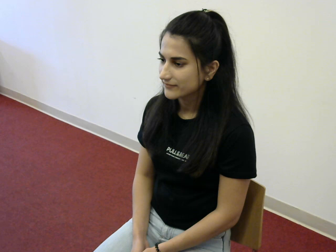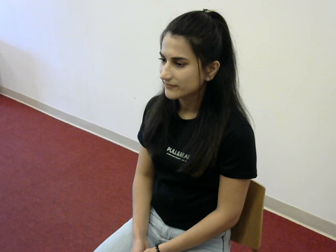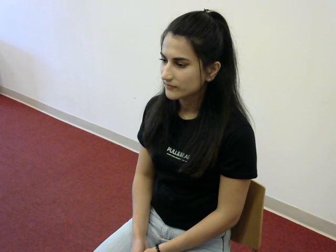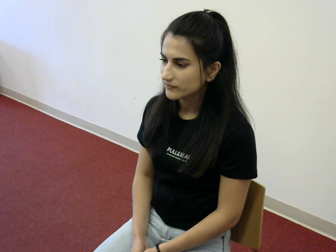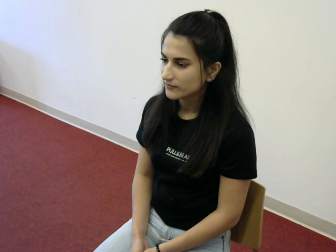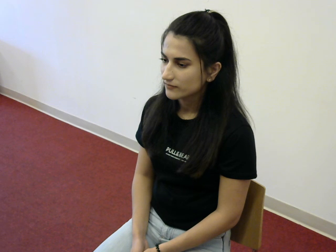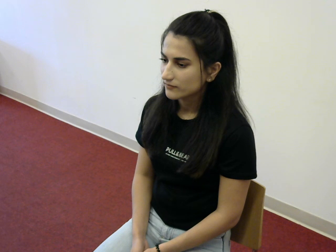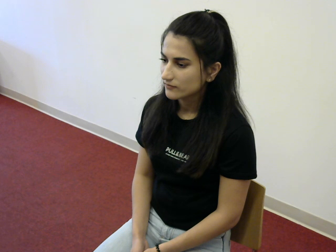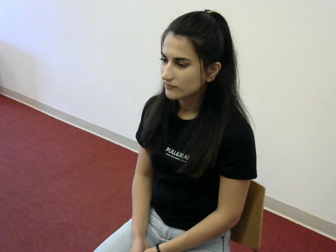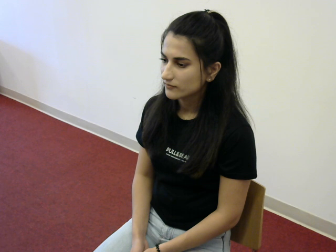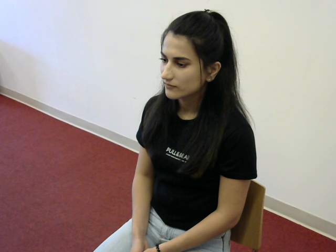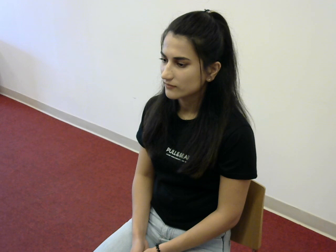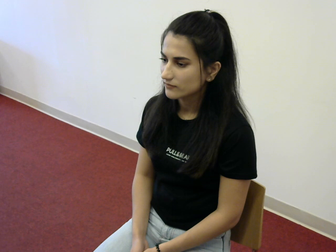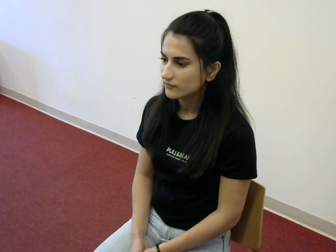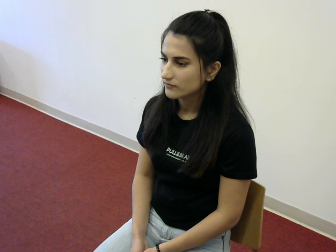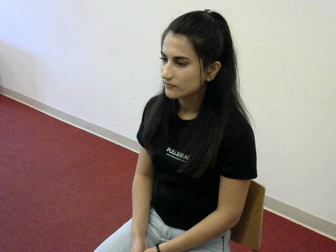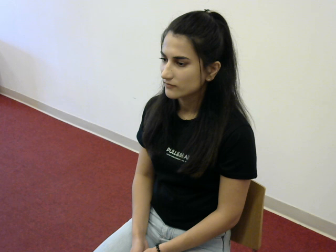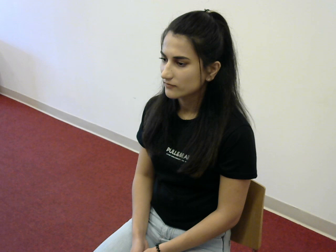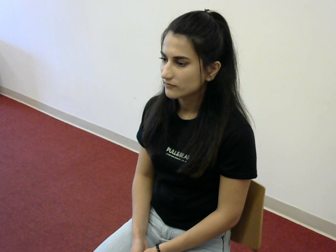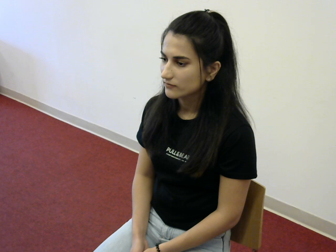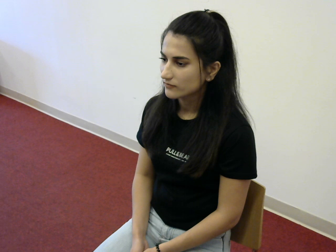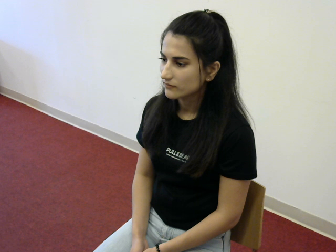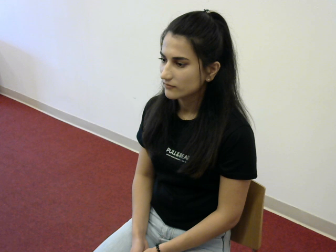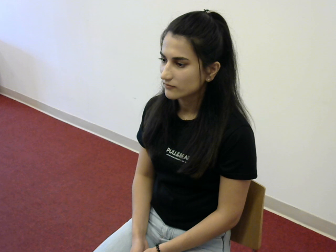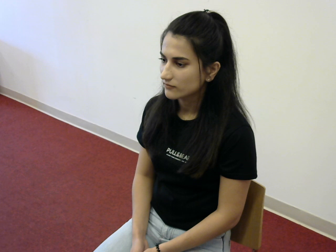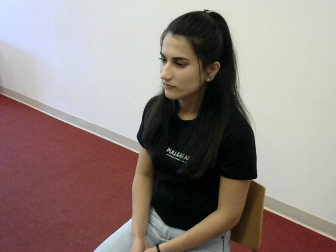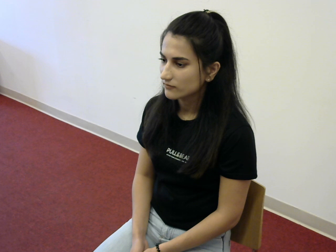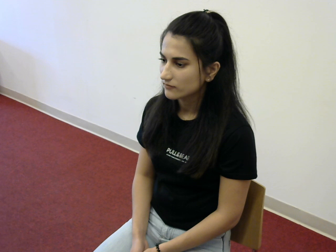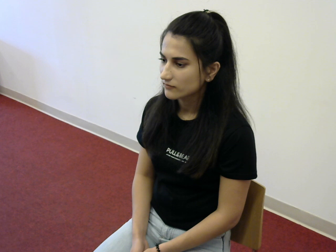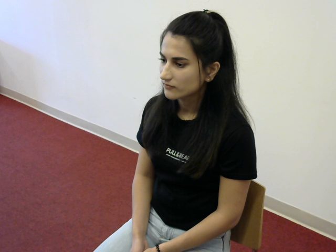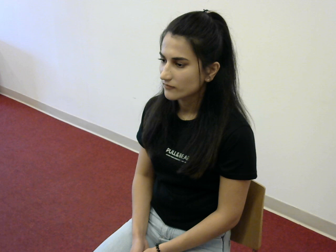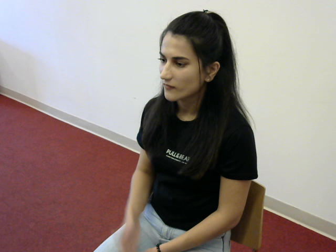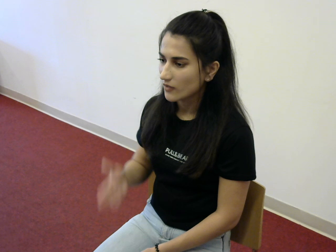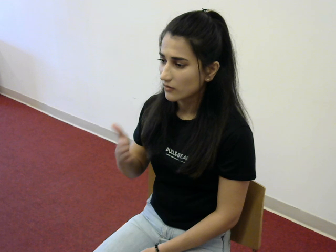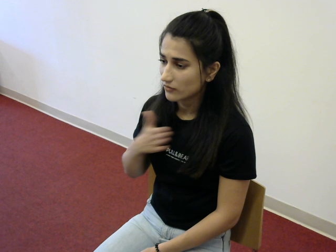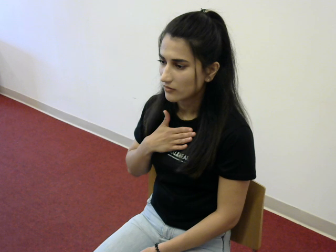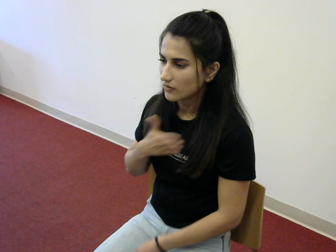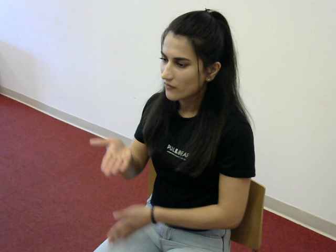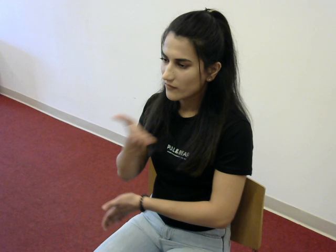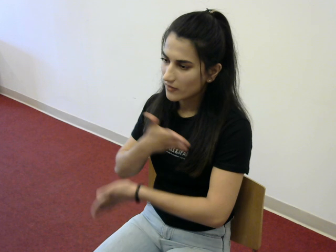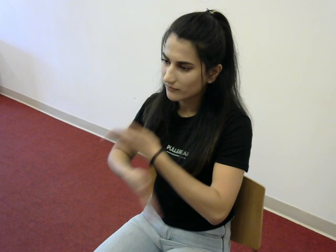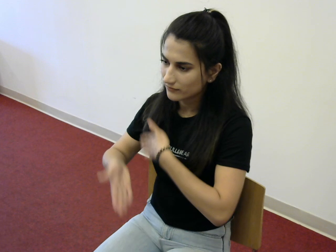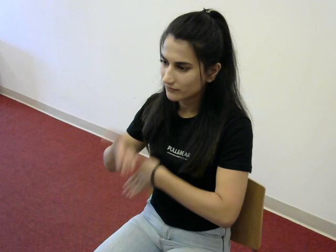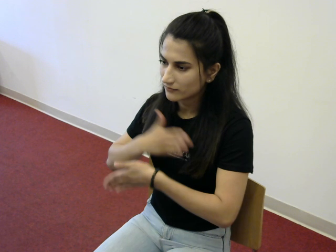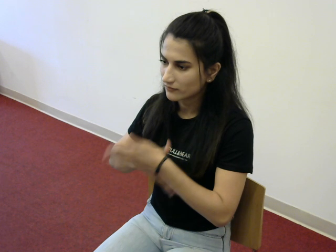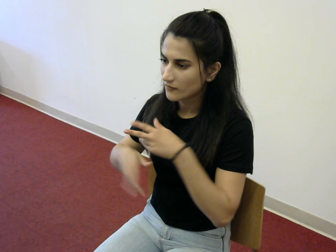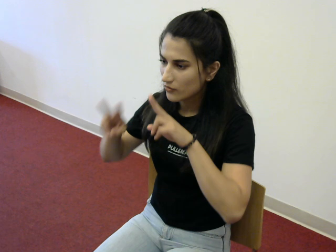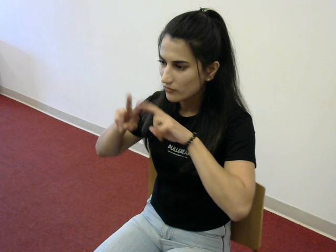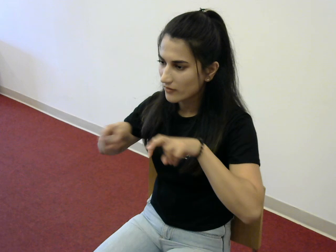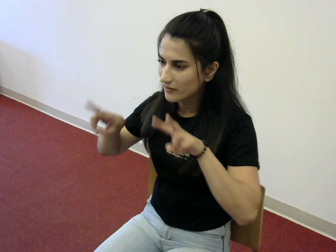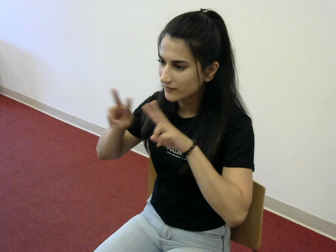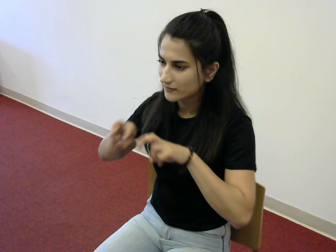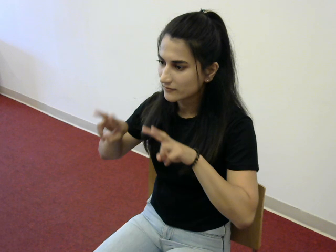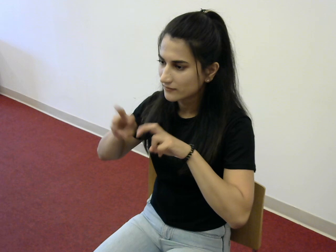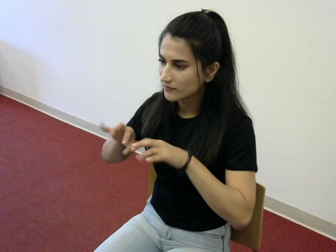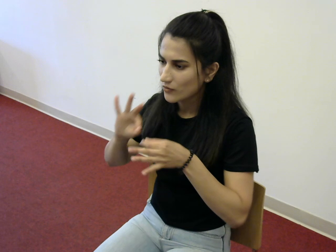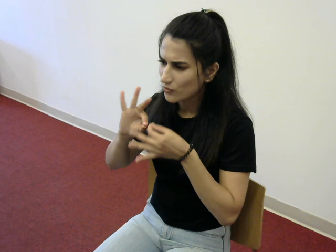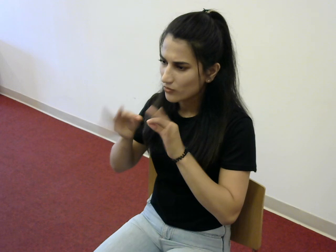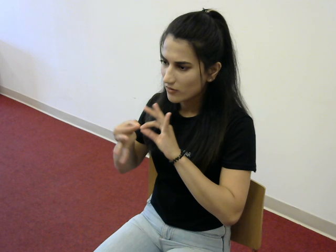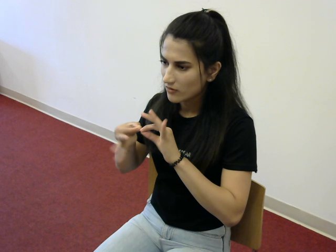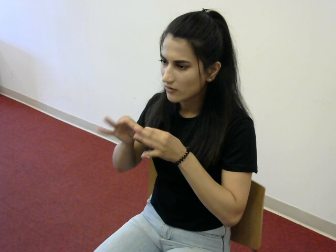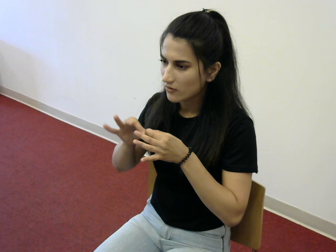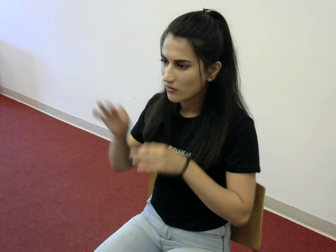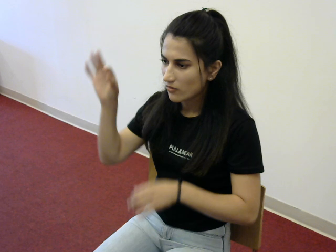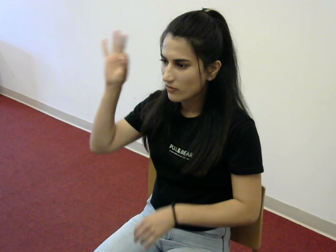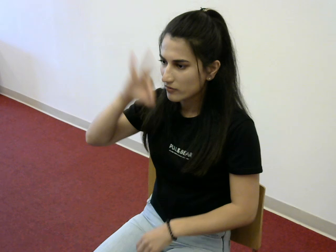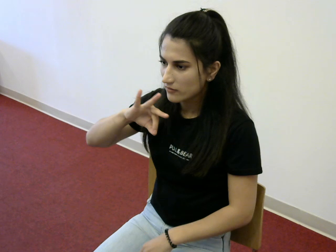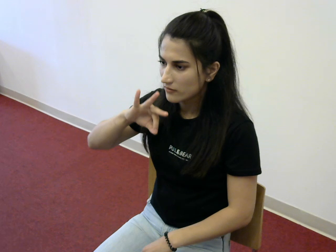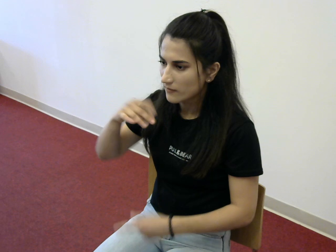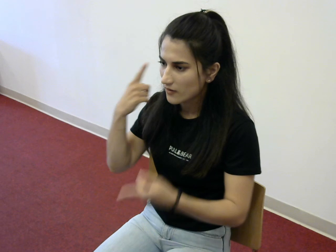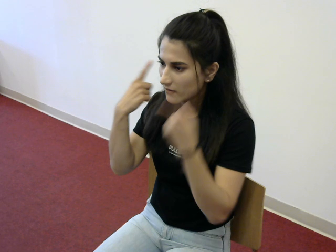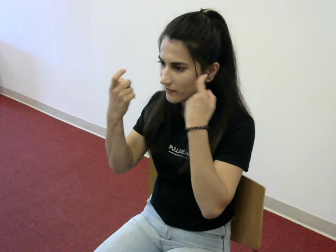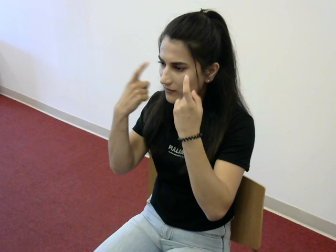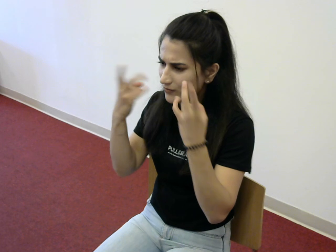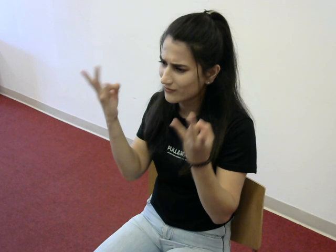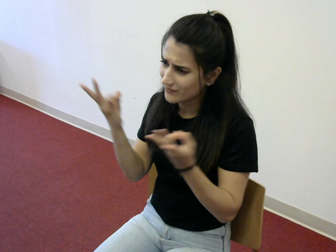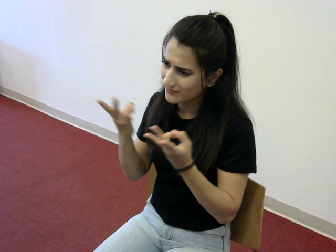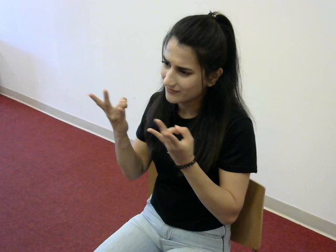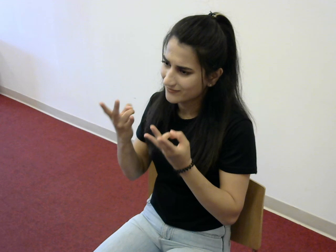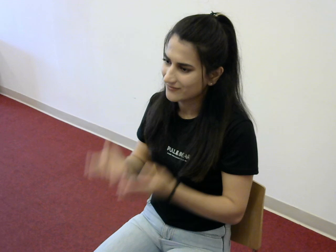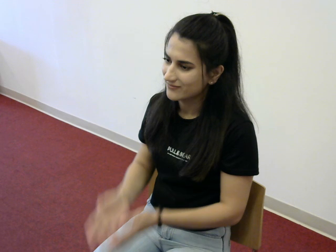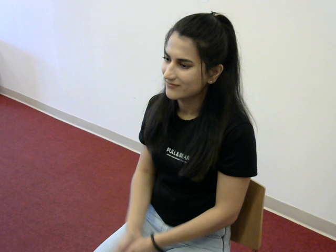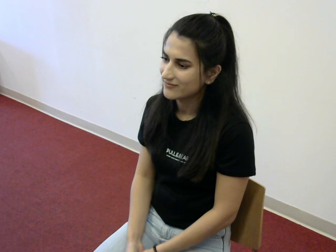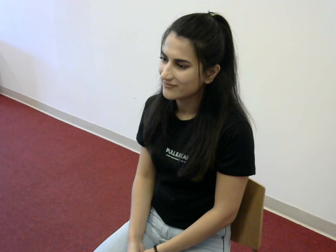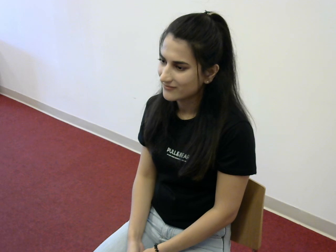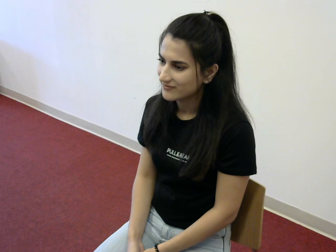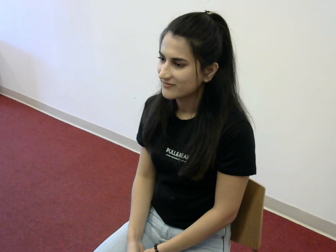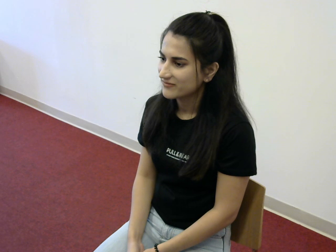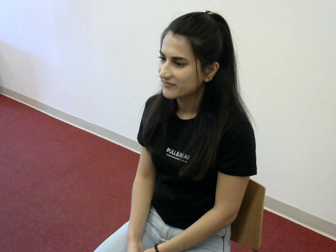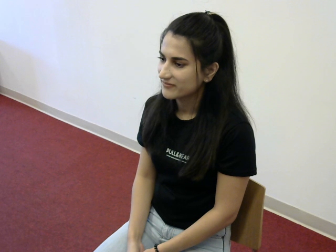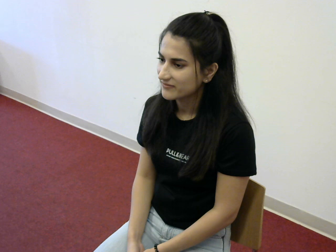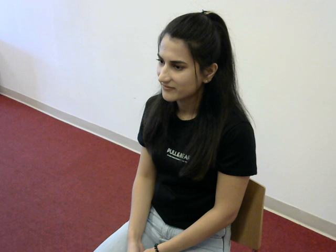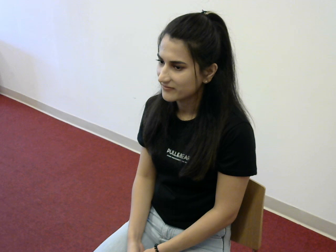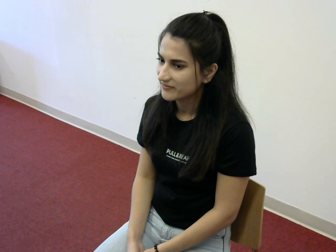Mənə əlillik müayinəsinin nəticəsi barədə məlumat lazımdır